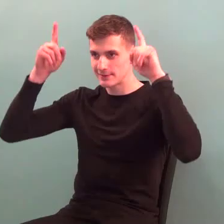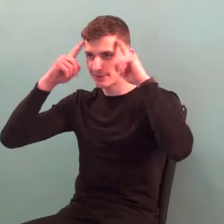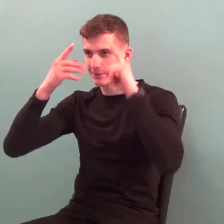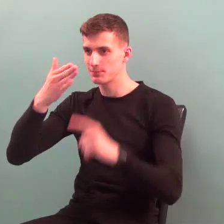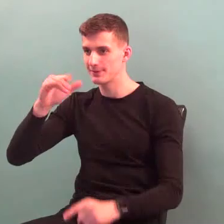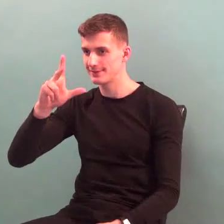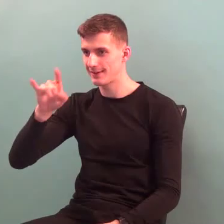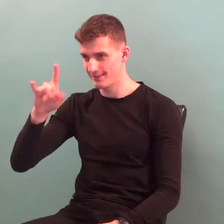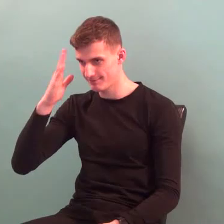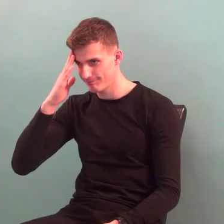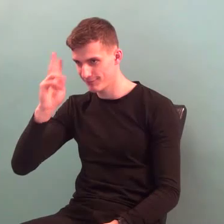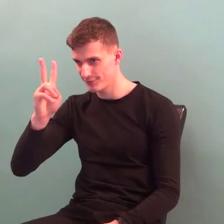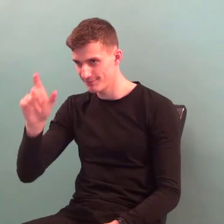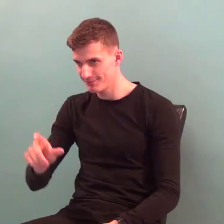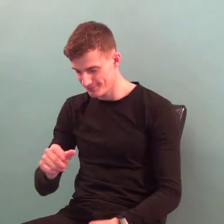MICKEY, wiesz kto to?